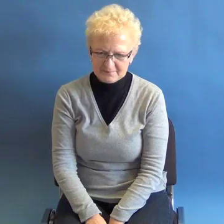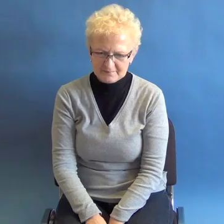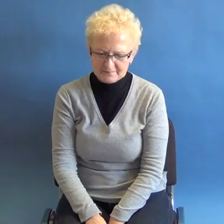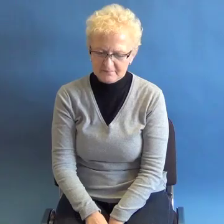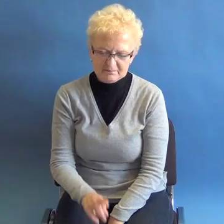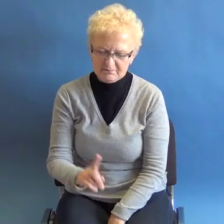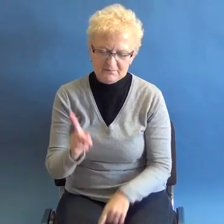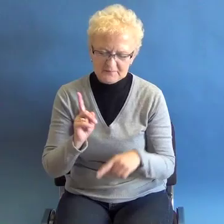Źle.